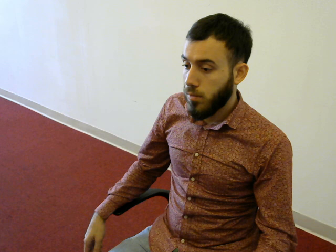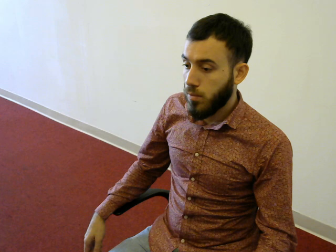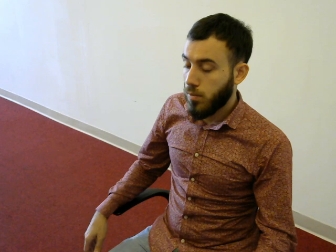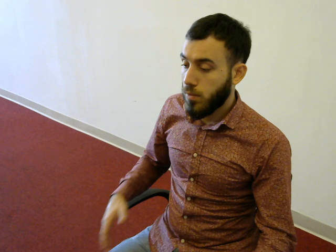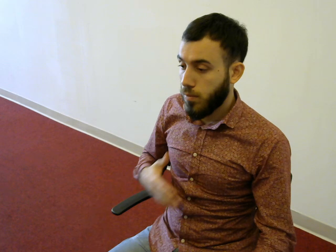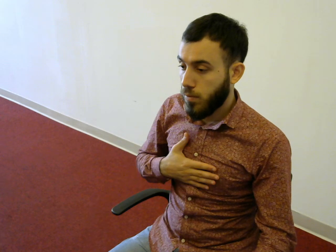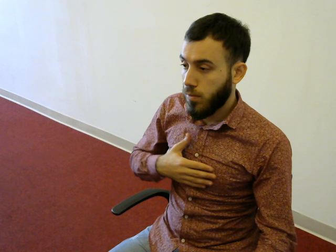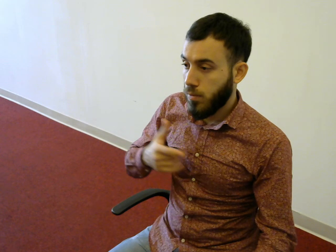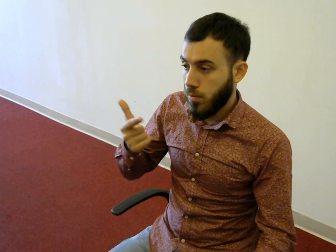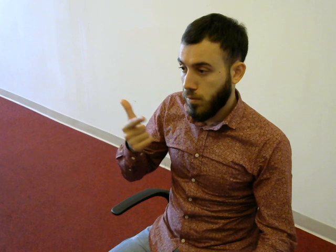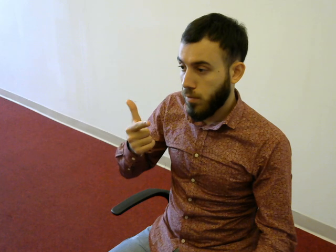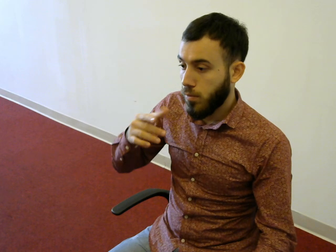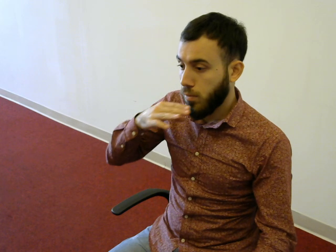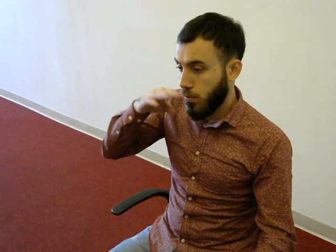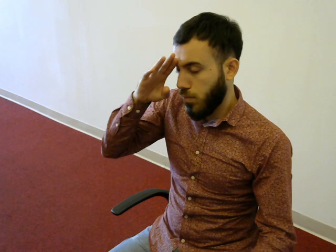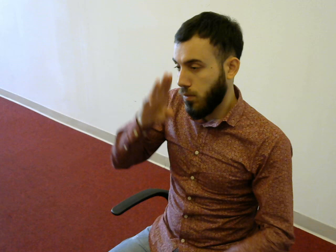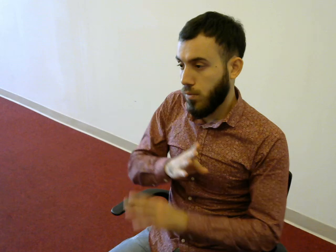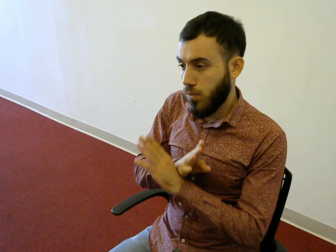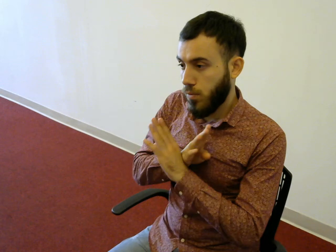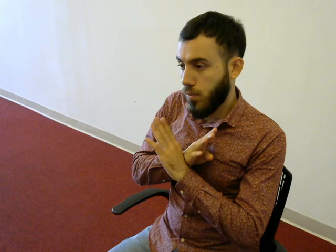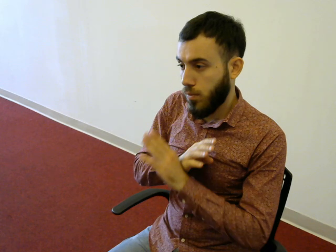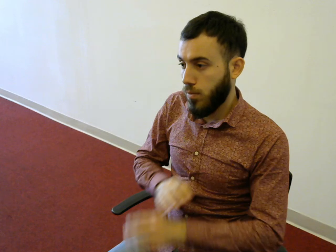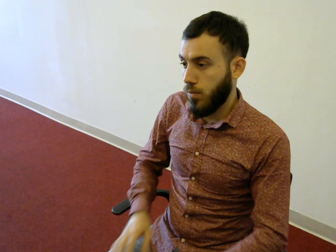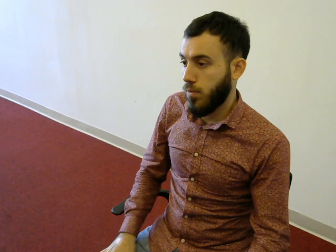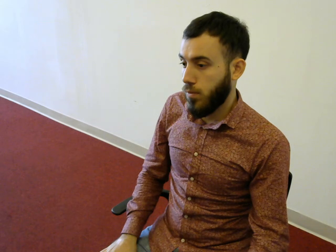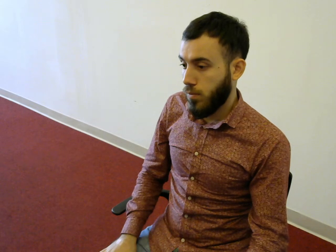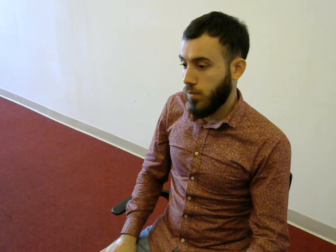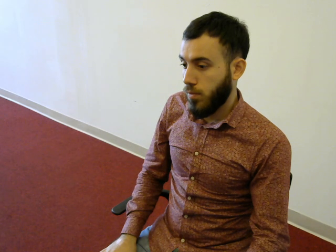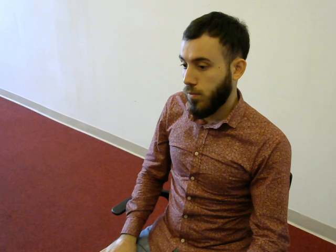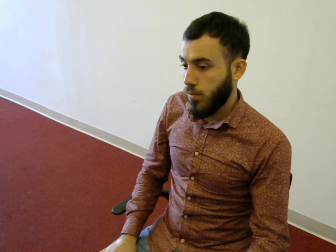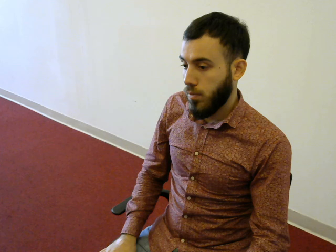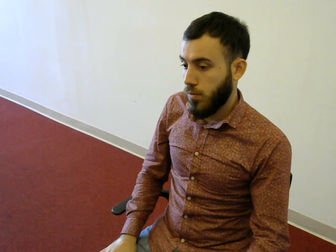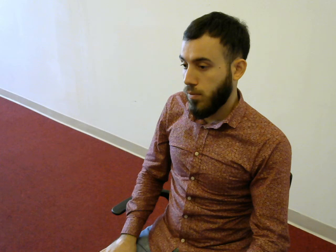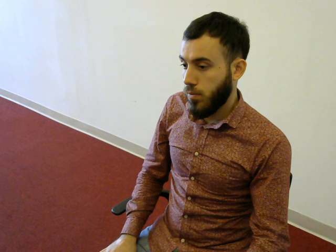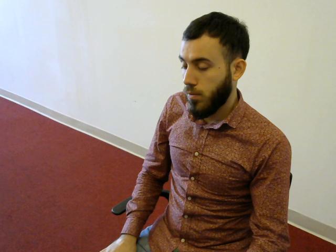Mənim qayınatam rəhmətə gedib